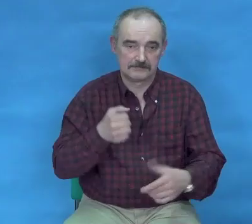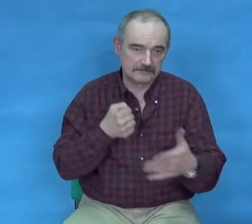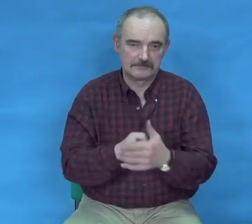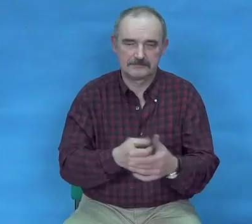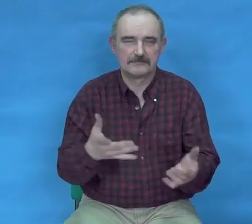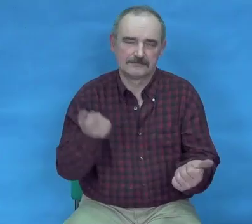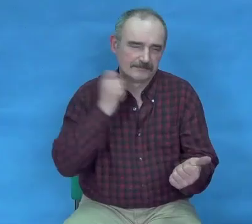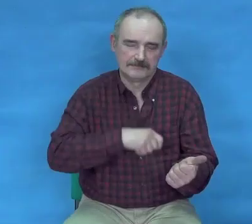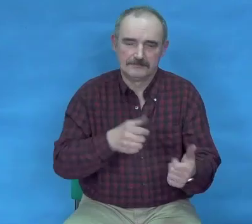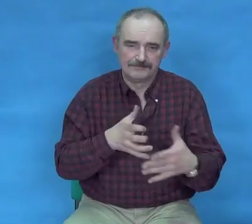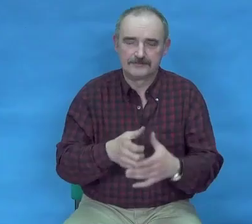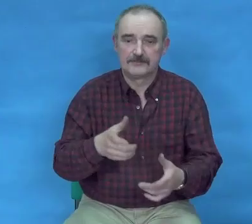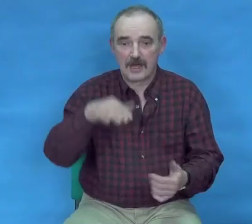Były wypadki śmiertelne.